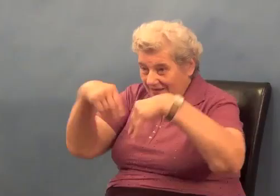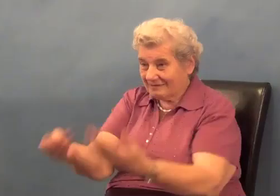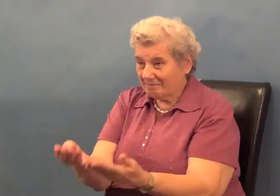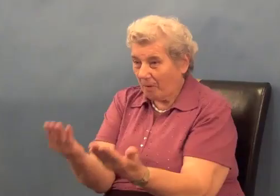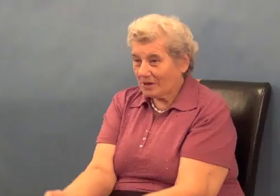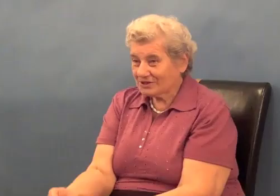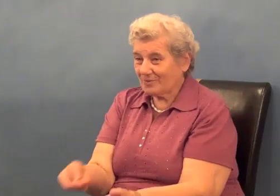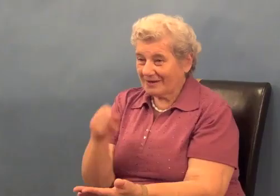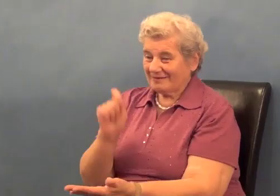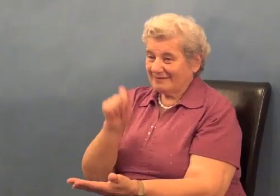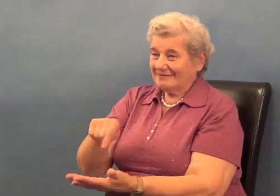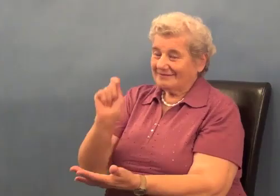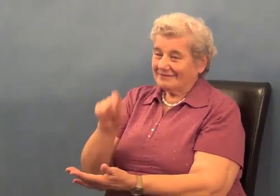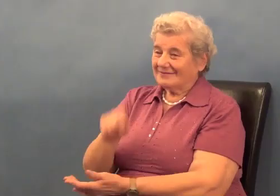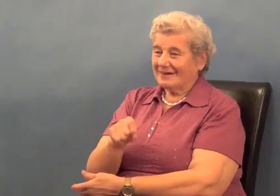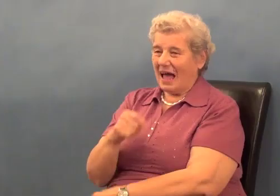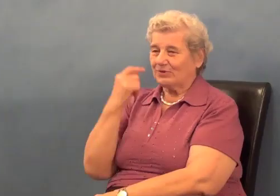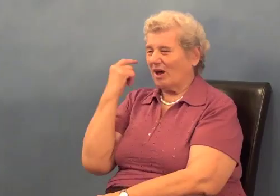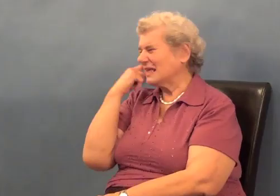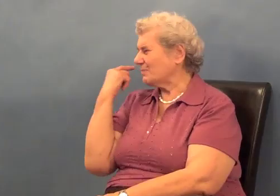Położyć kawałek płotu i grać na nim.